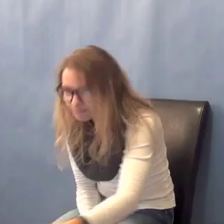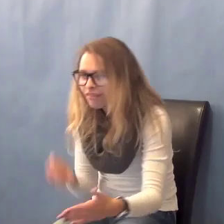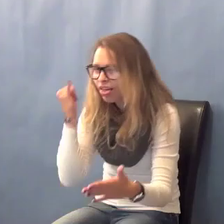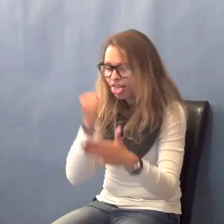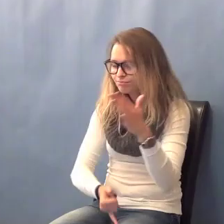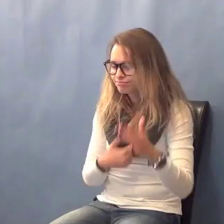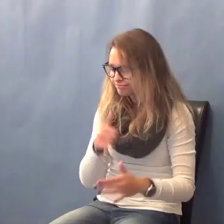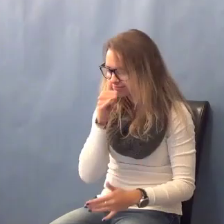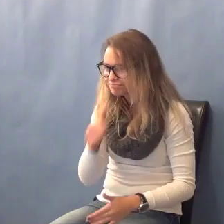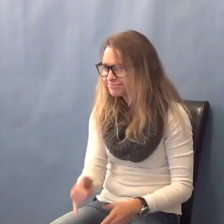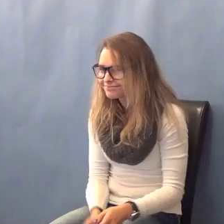Nie mogę tego opuścić.